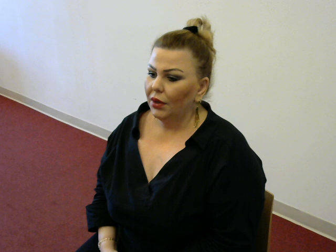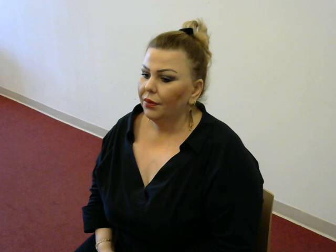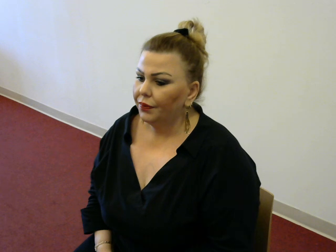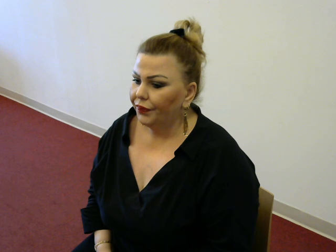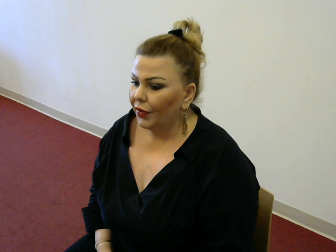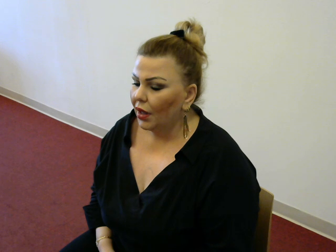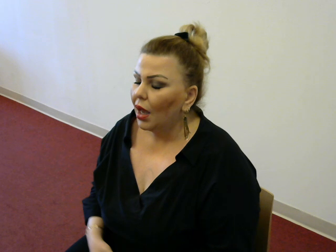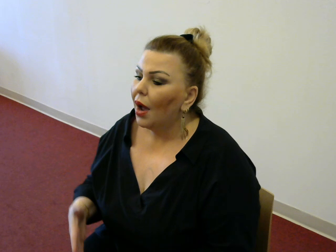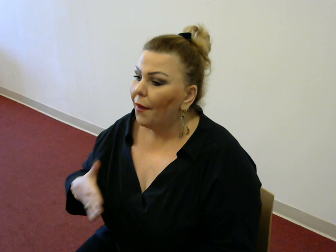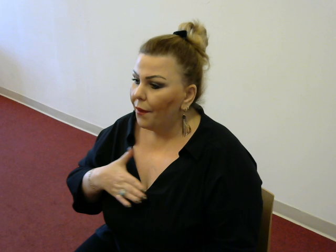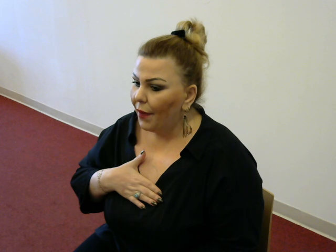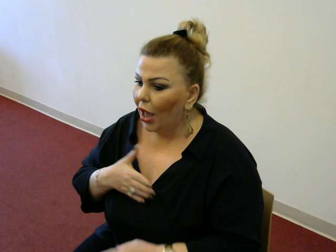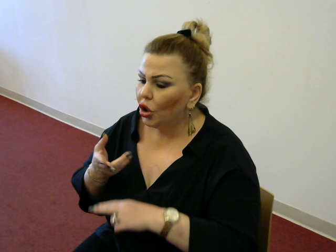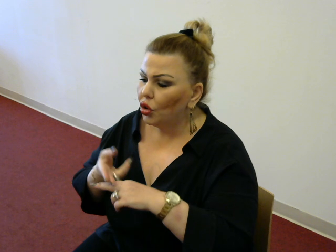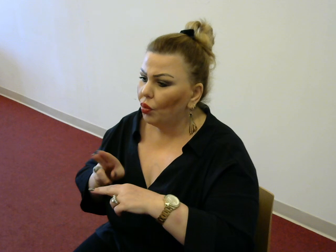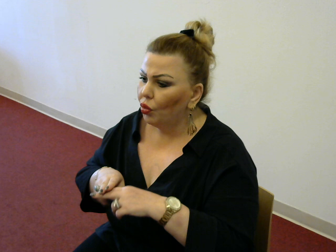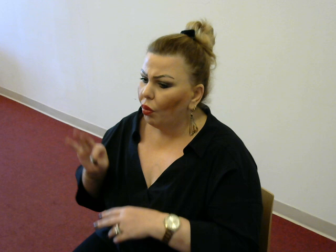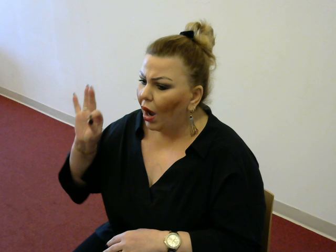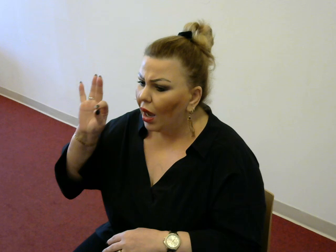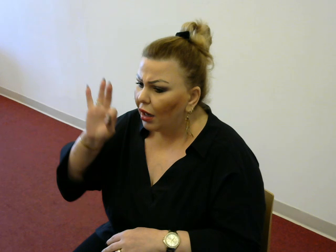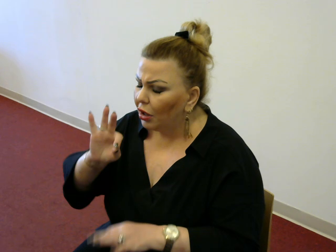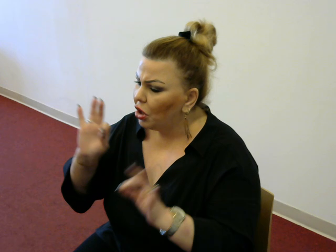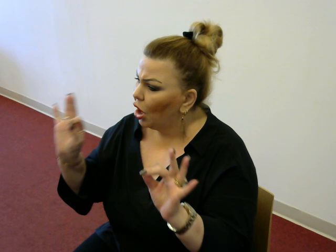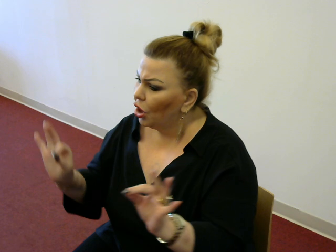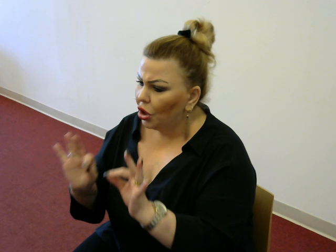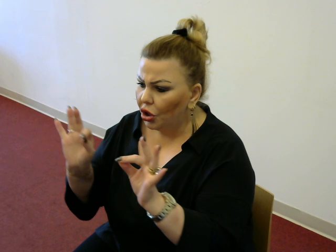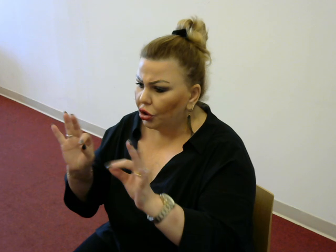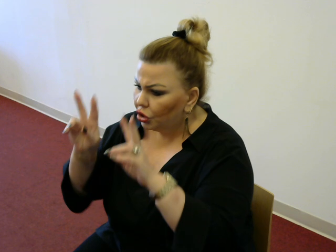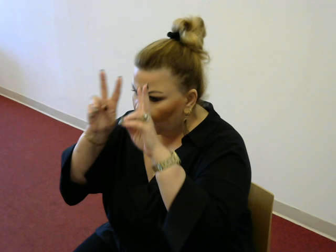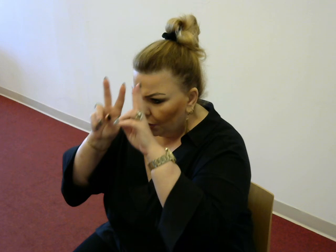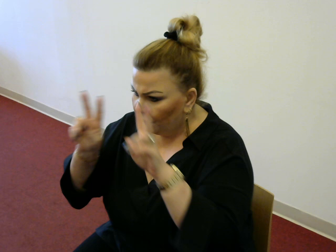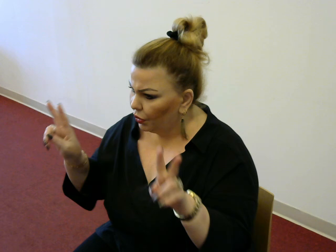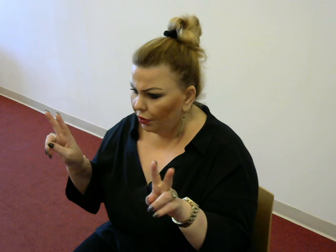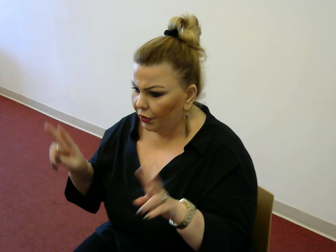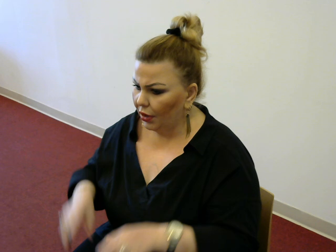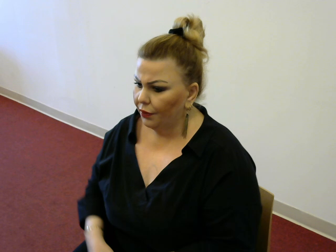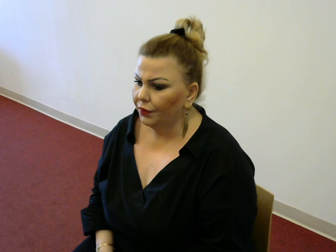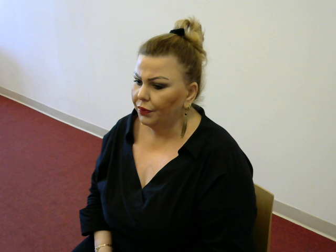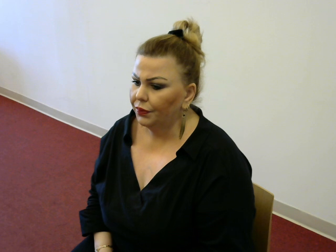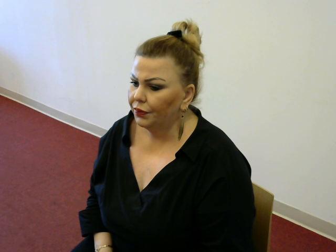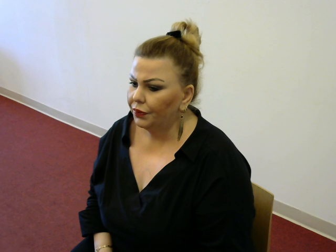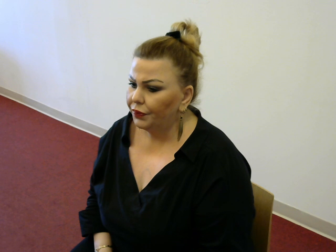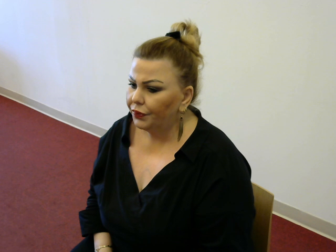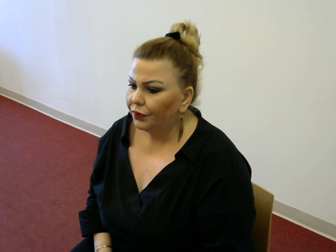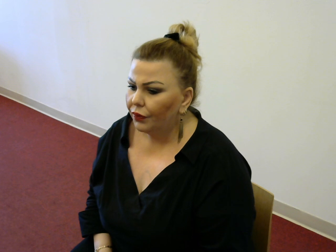Mən bu barədə heç nə bilmirəm